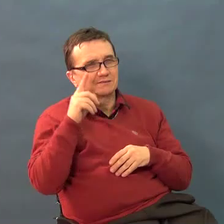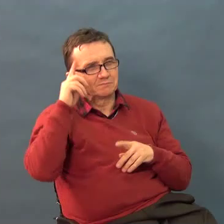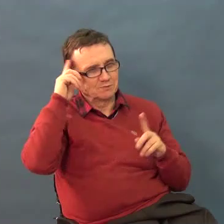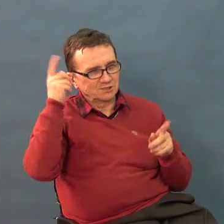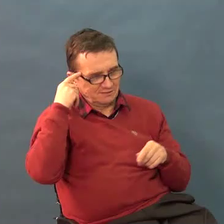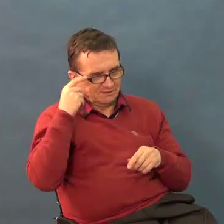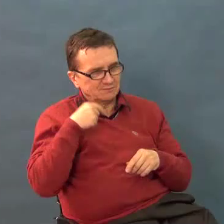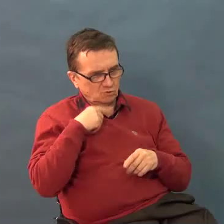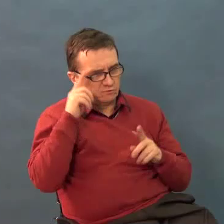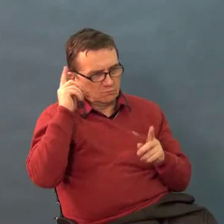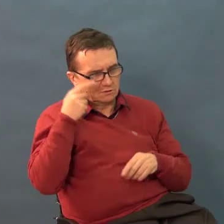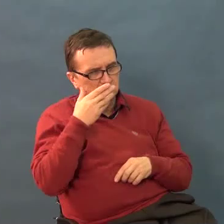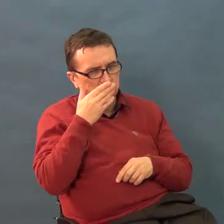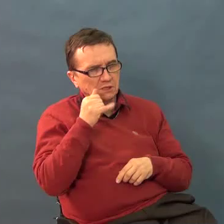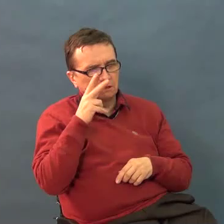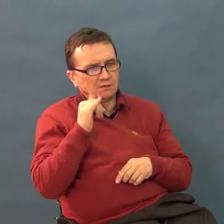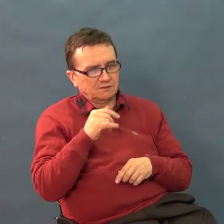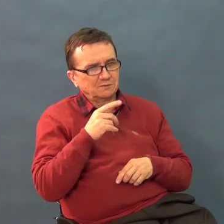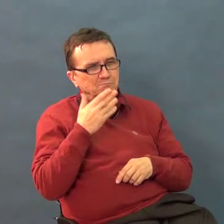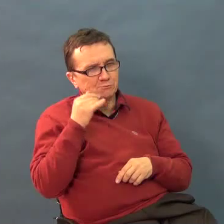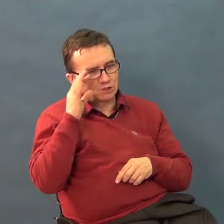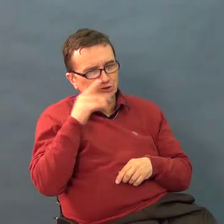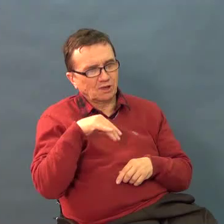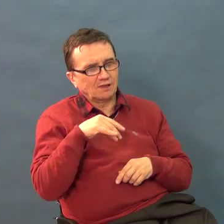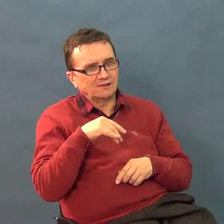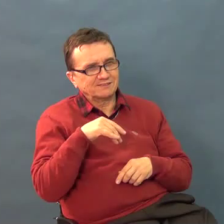Myszka Miki, ja.